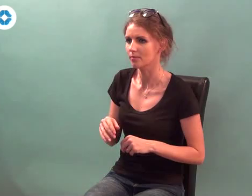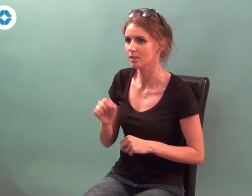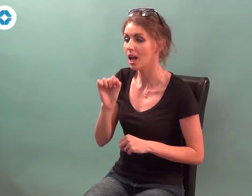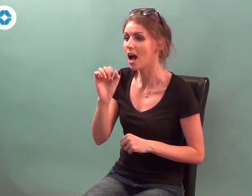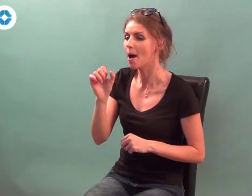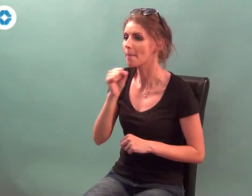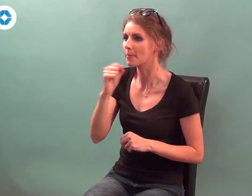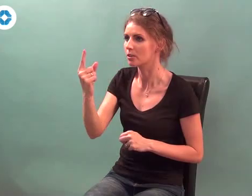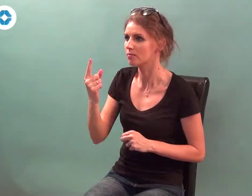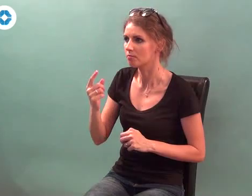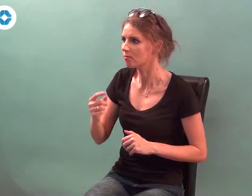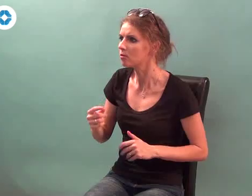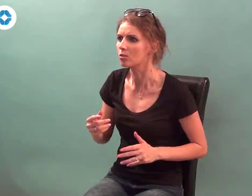A babcia, która się zjawiła pyta, co się stało.